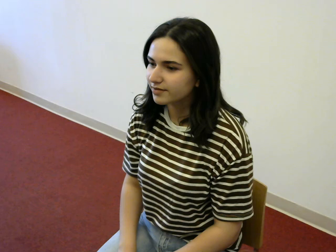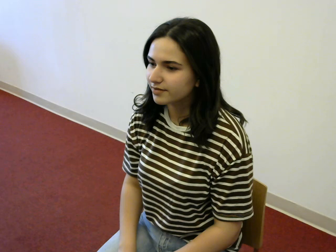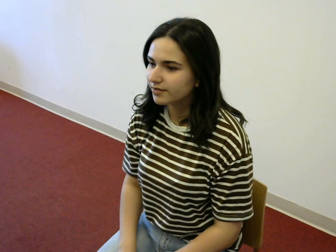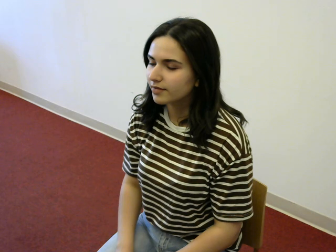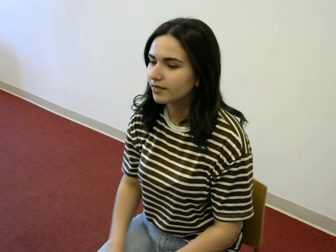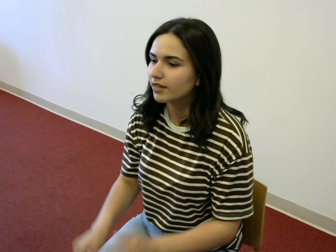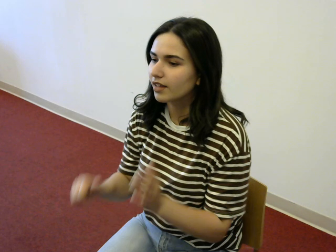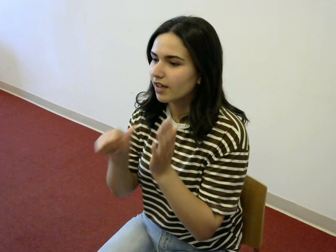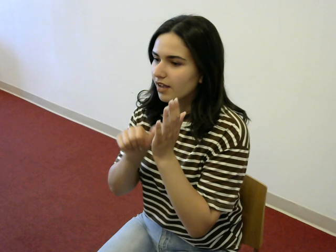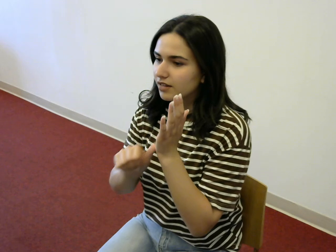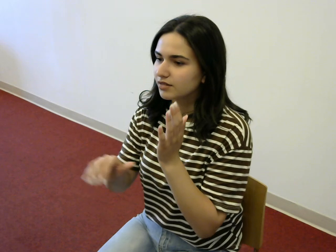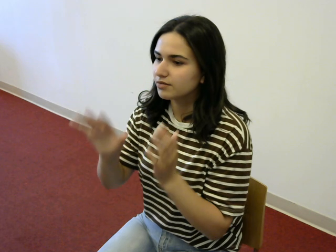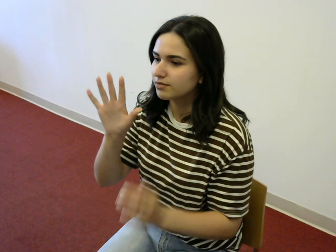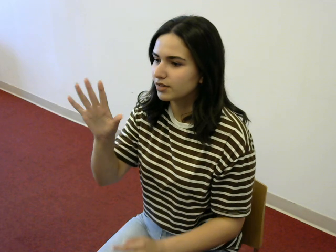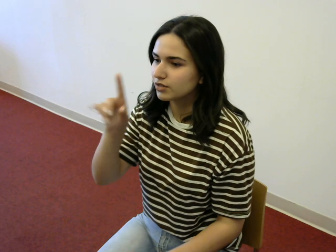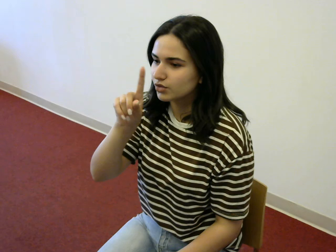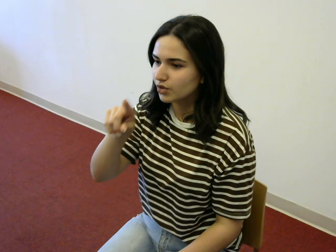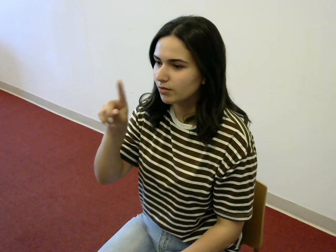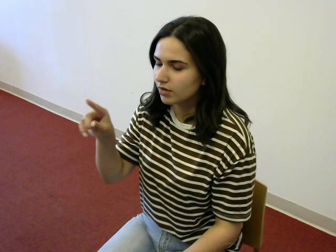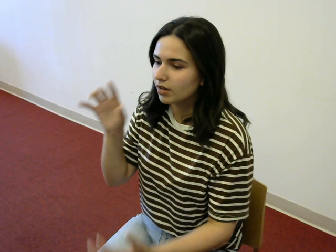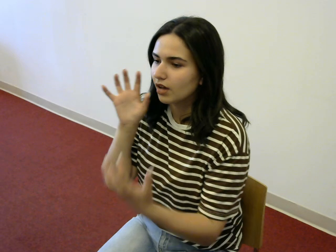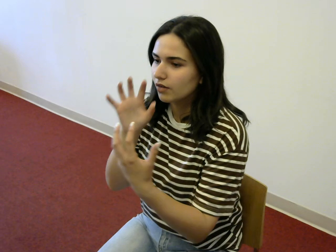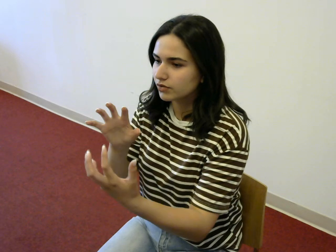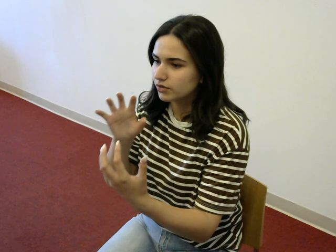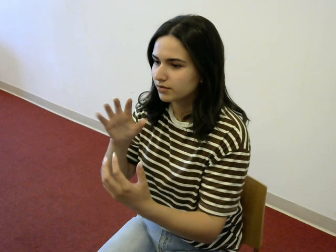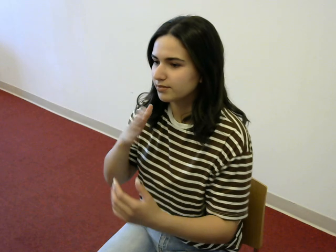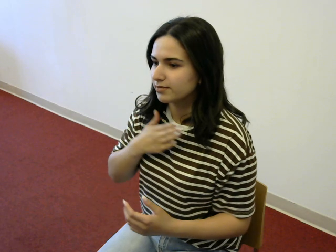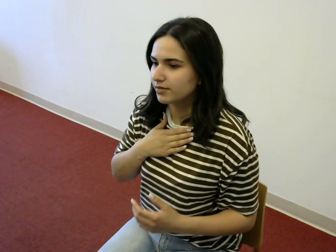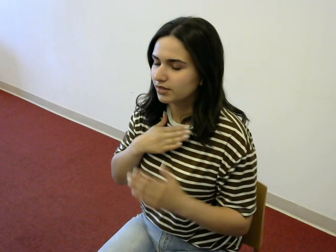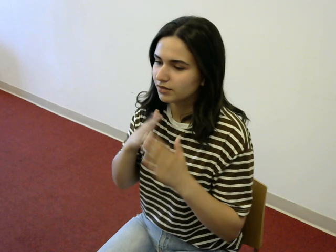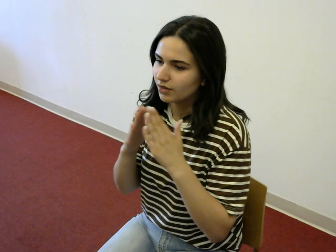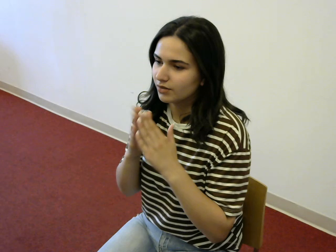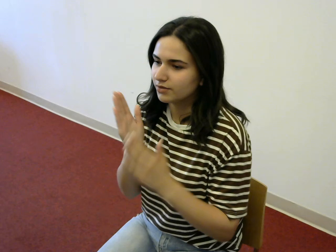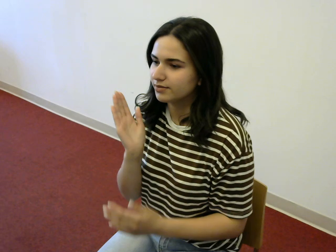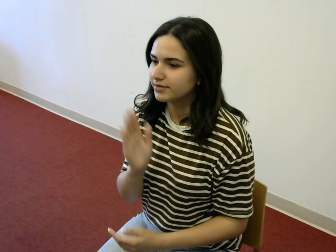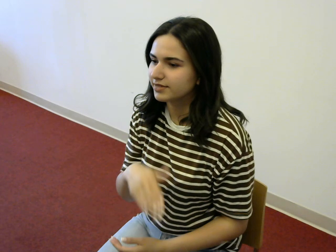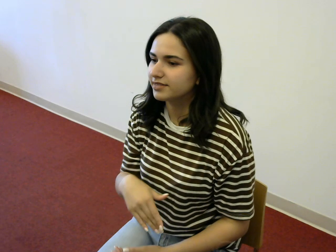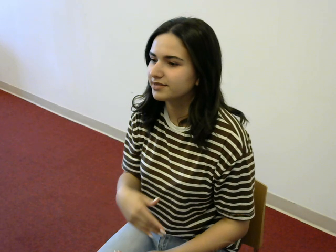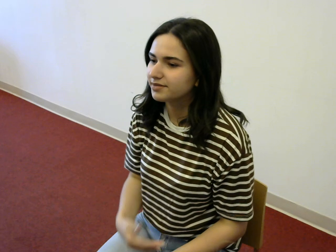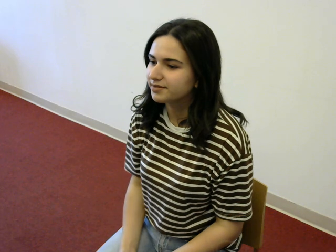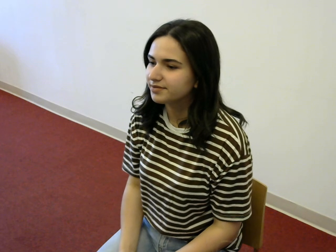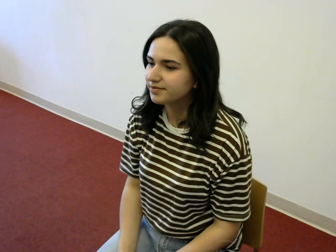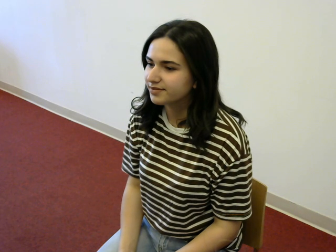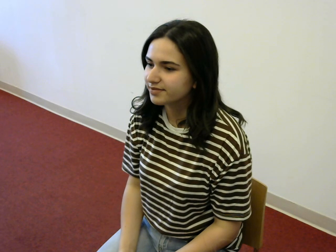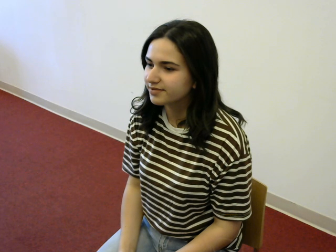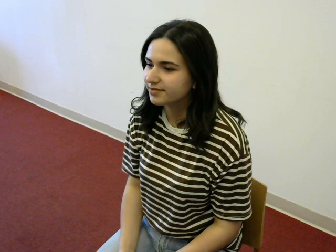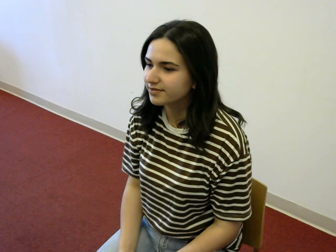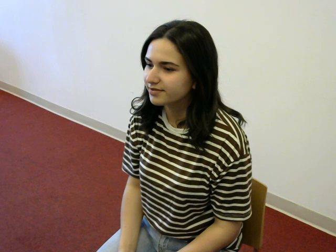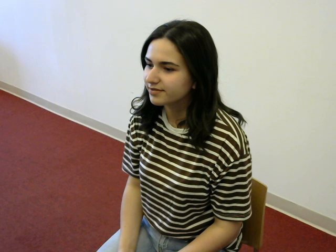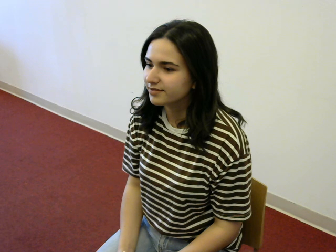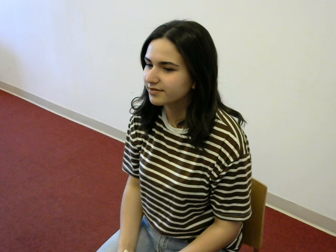65 saylı avtobus mənim evimə gedir